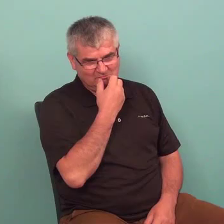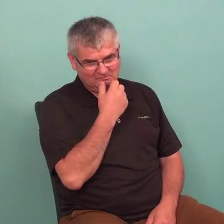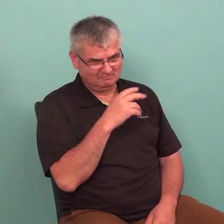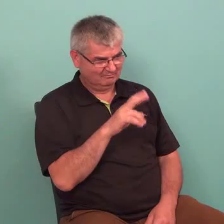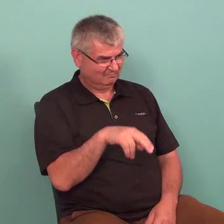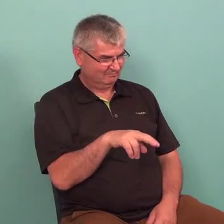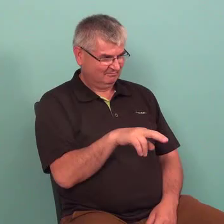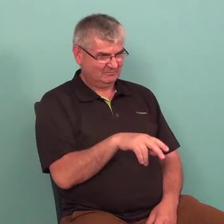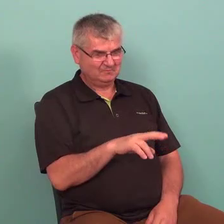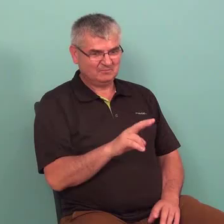Patrzy na nich i zastanawia się, jak to się stało.